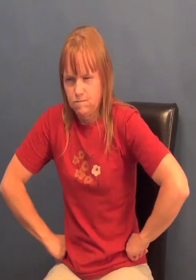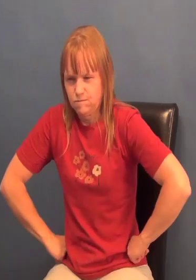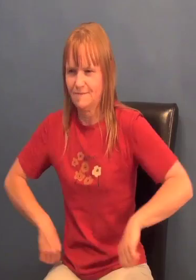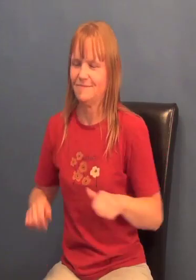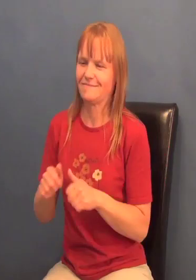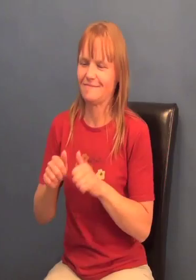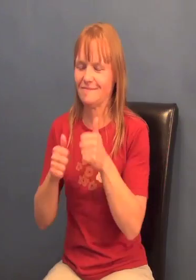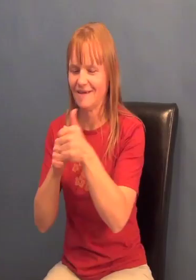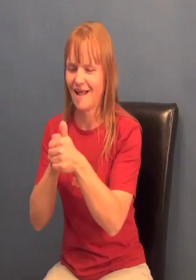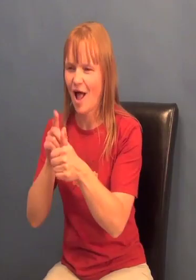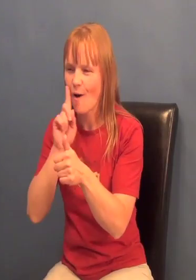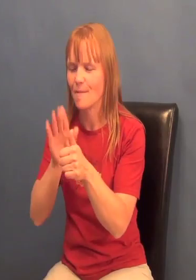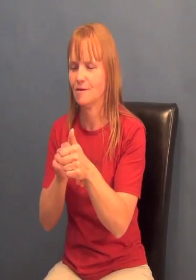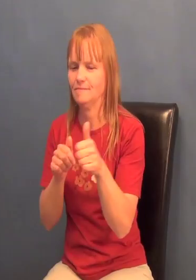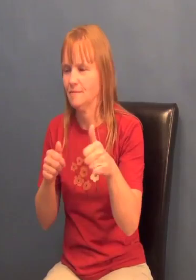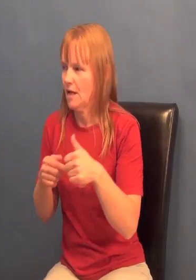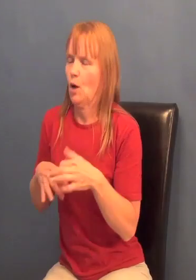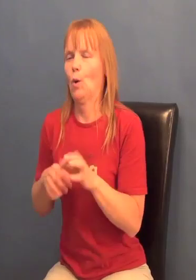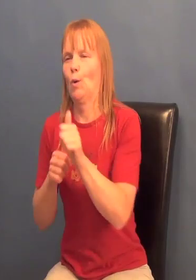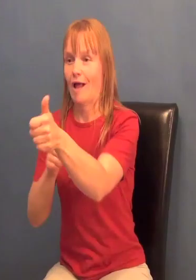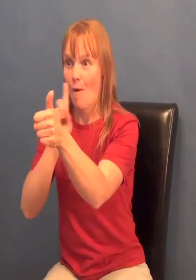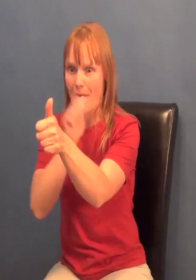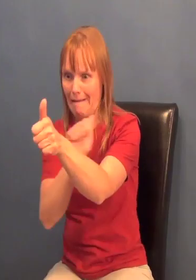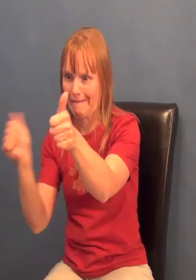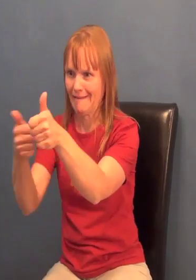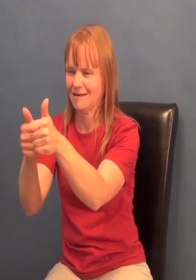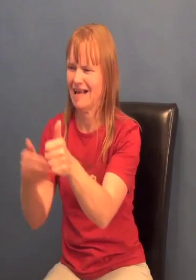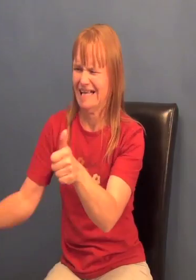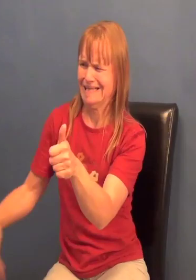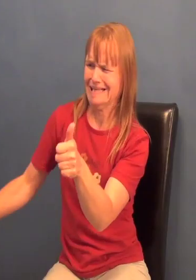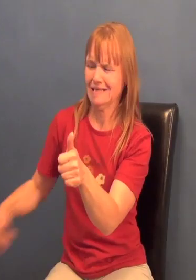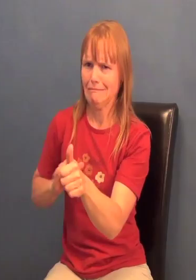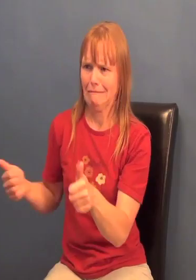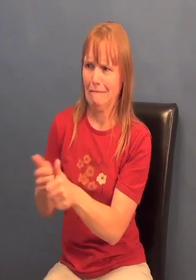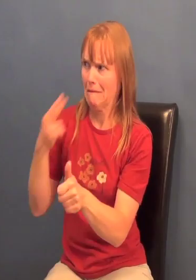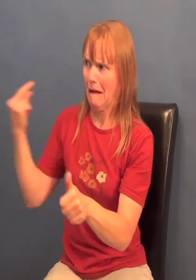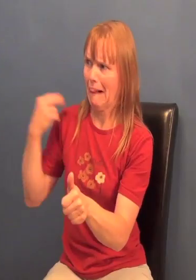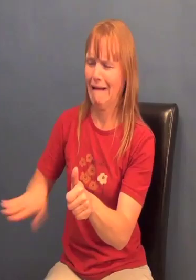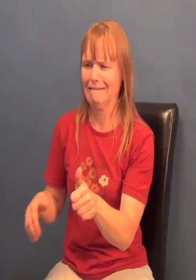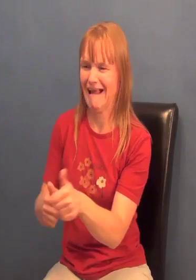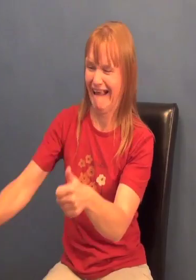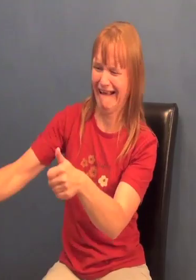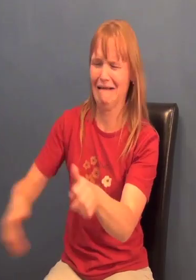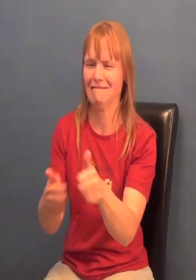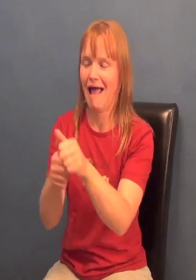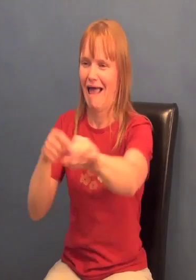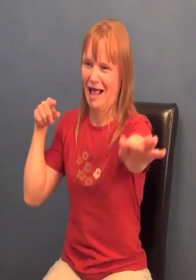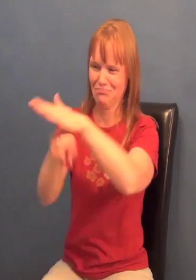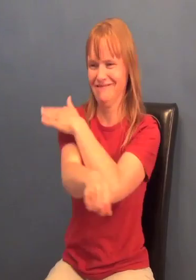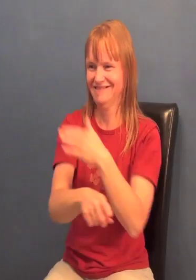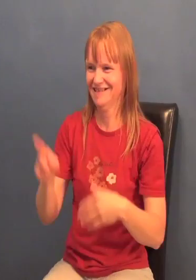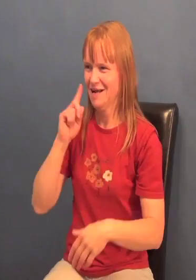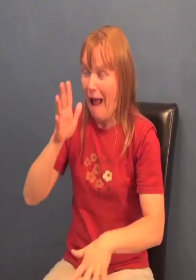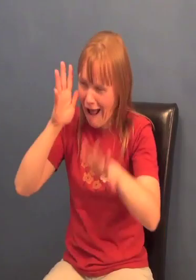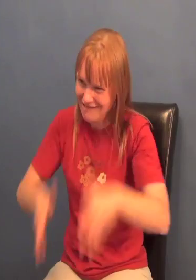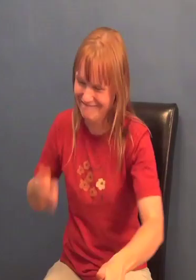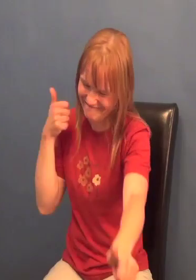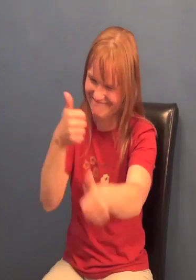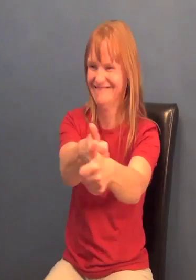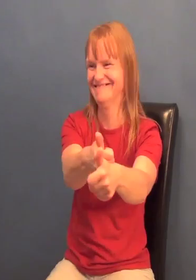Mężczyzna idzie, chłopiec do niego podbiega, ale on odtrąca go nogą. Udaje, że się nie znają.